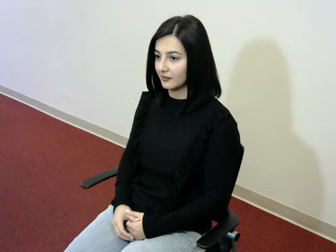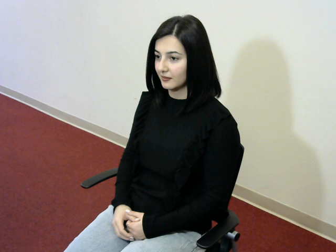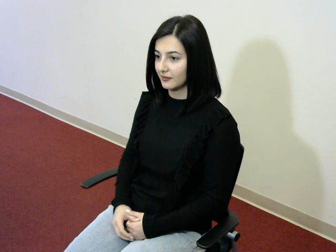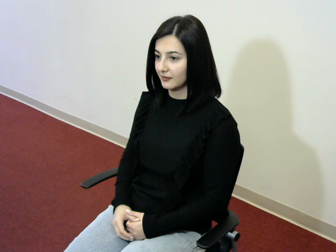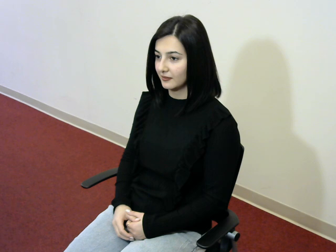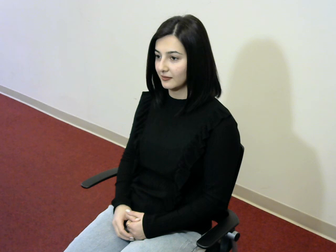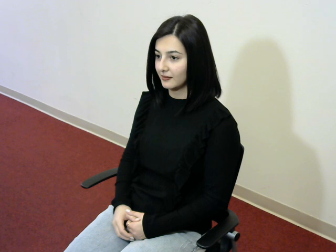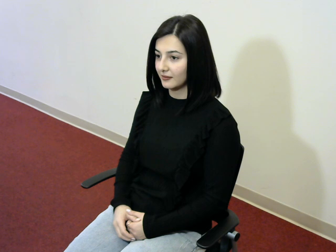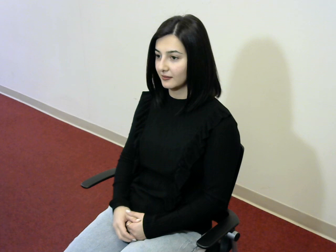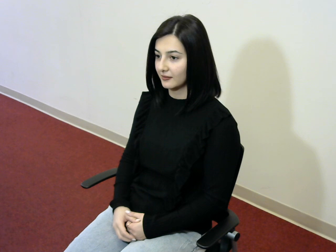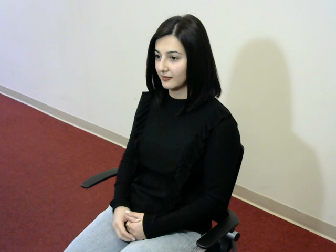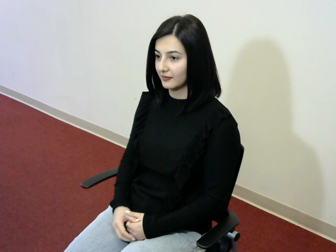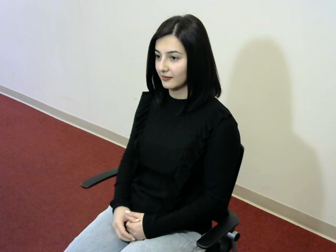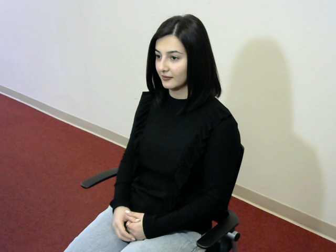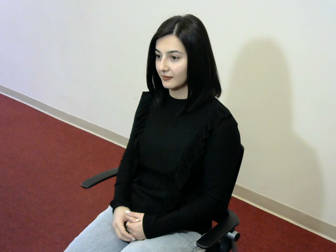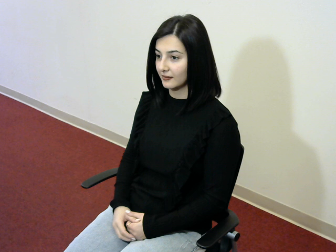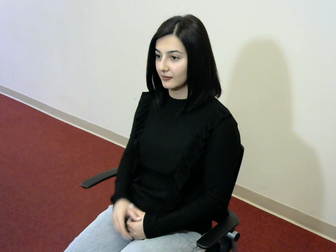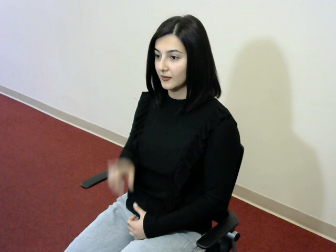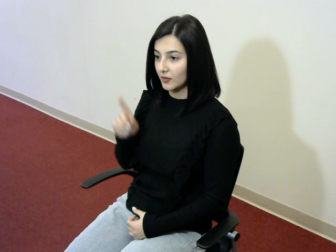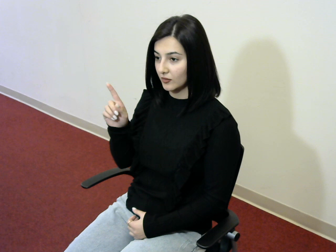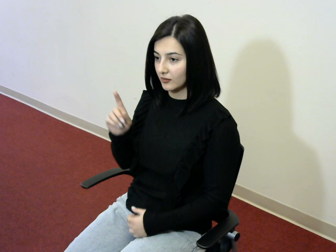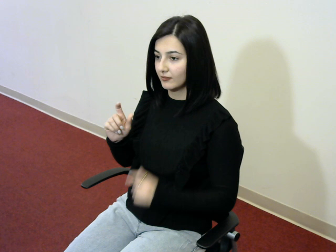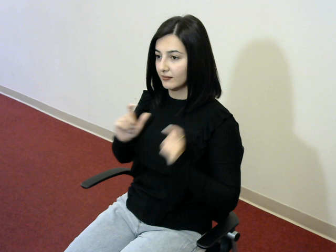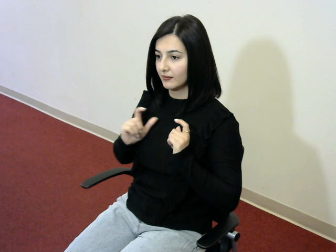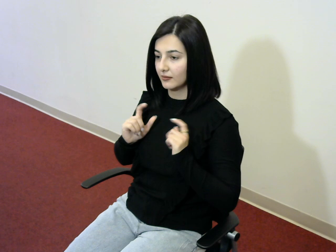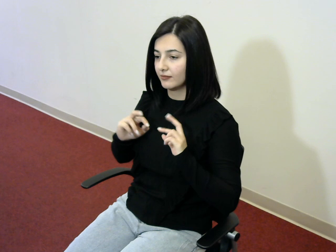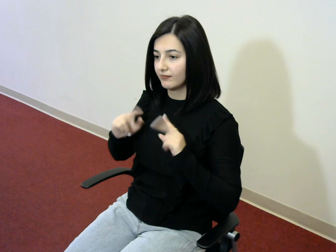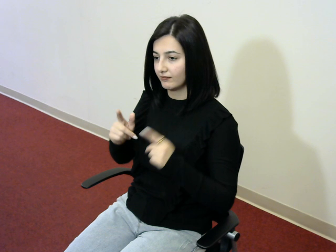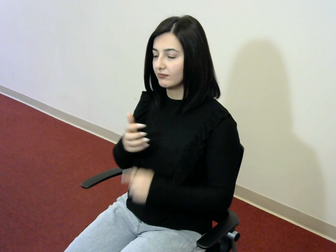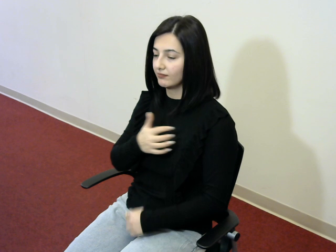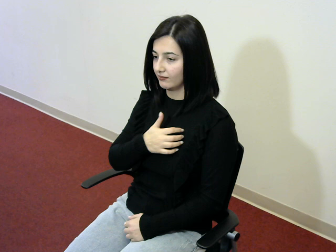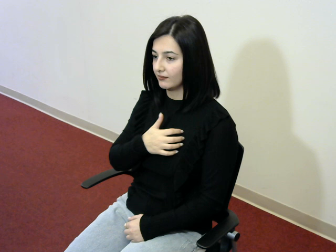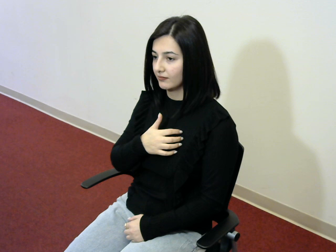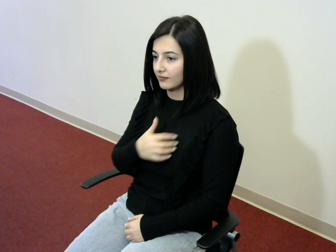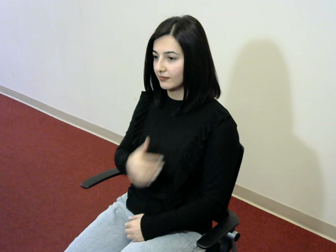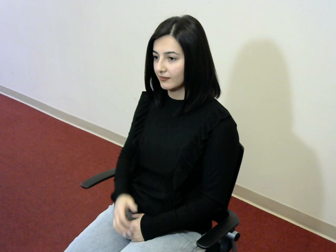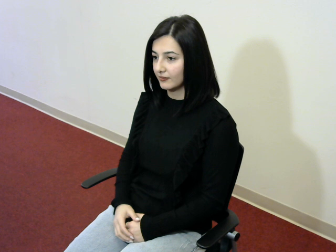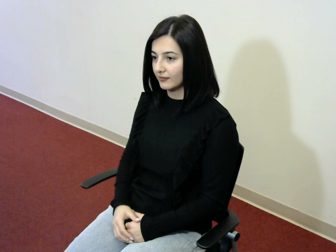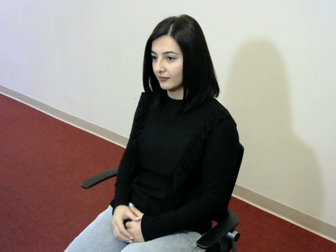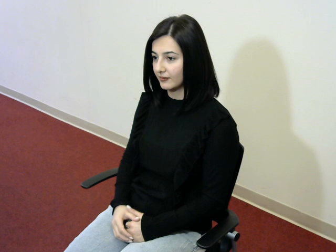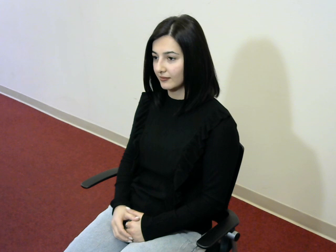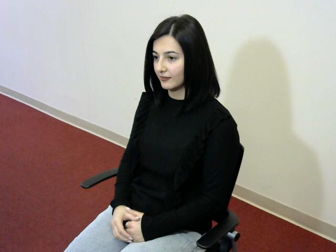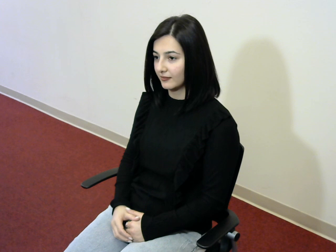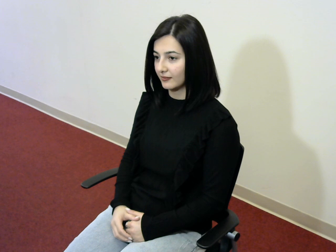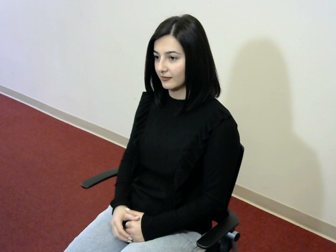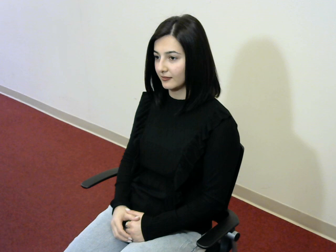O köynəyini dəyişmək istəyir